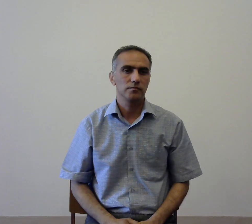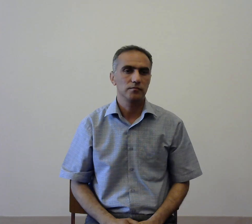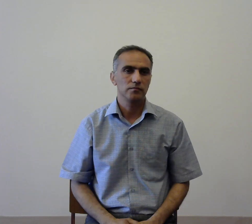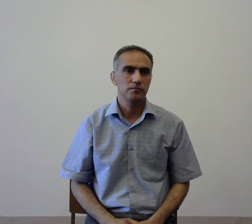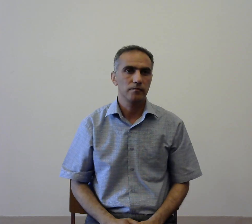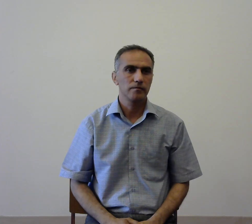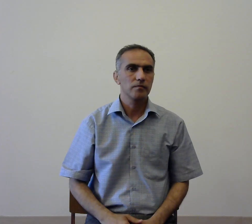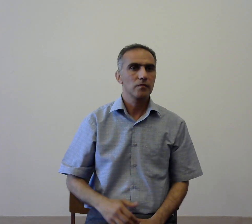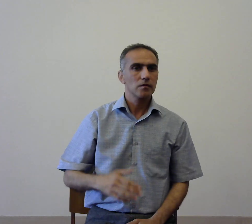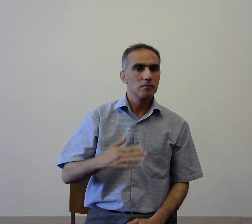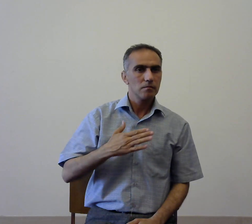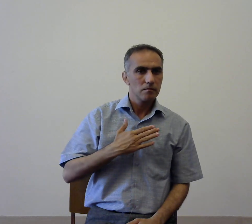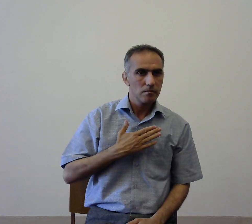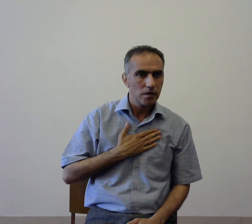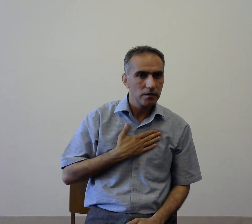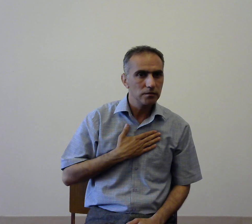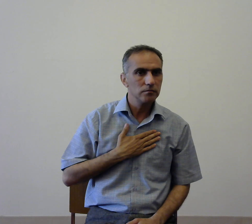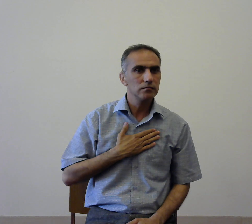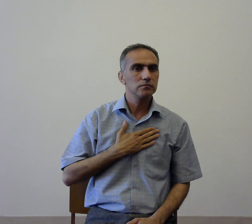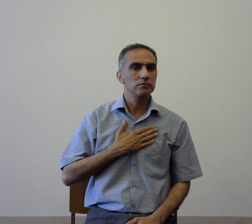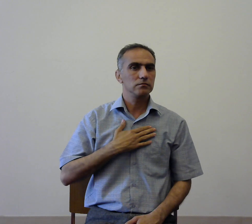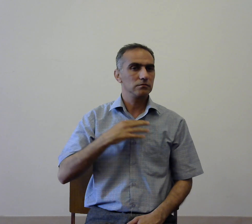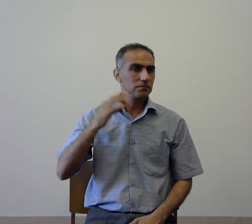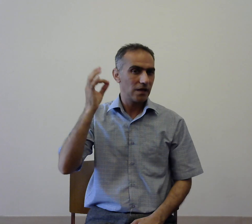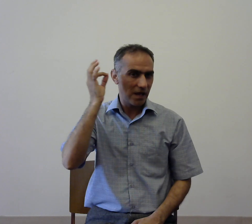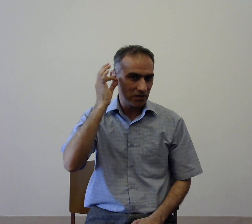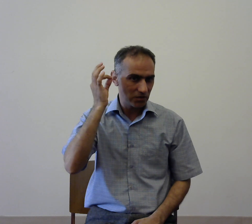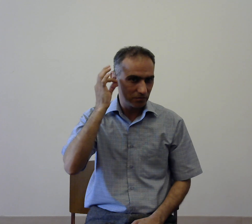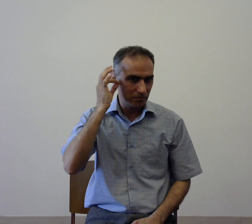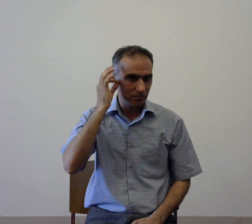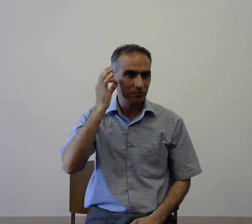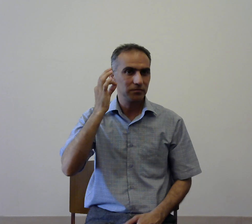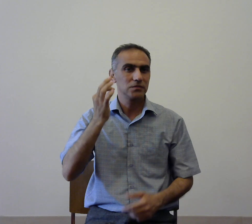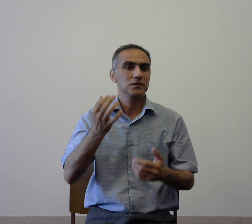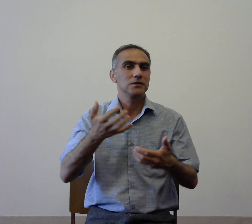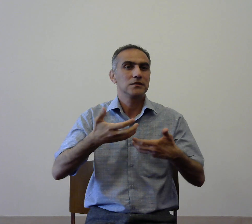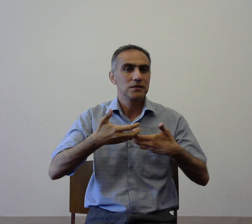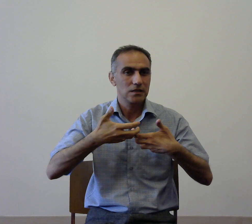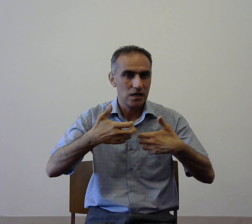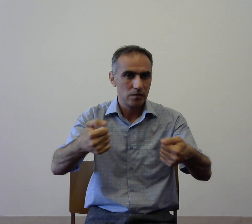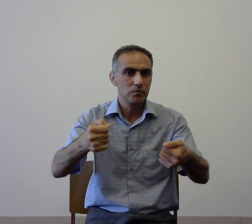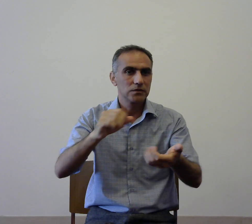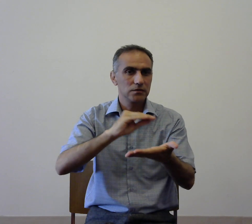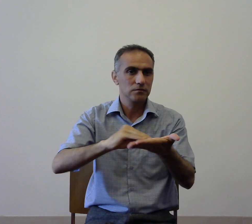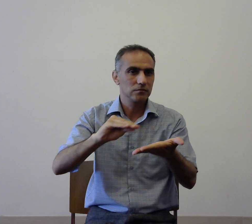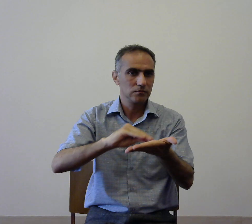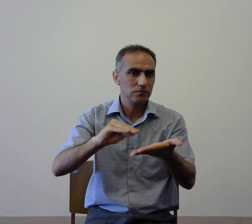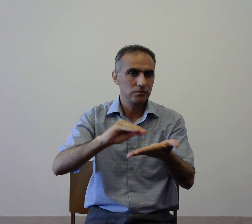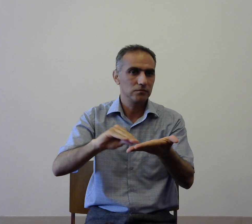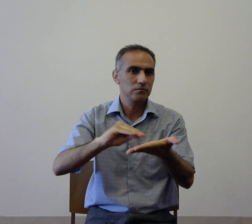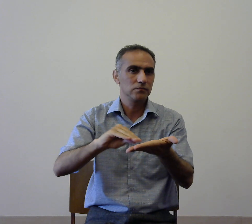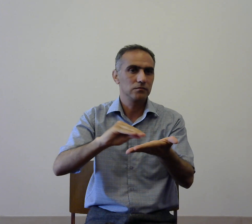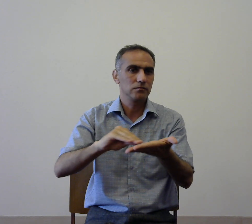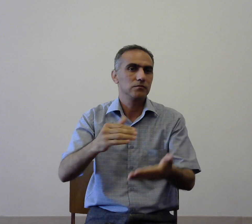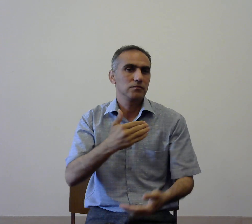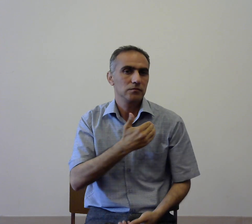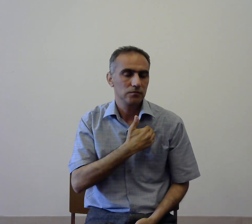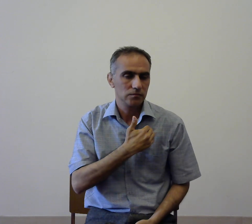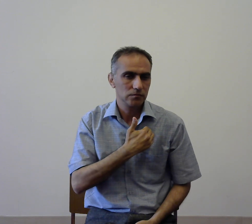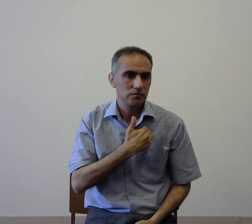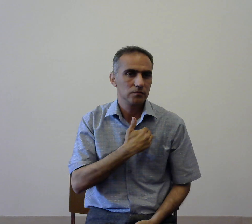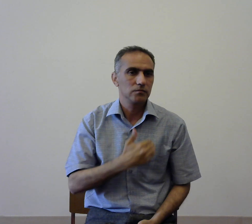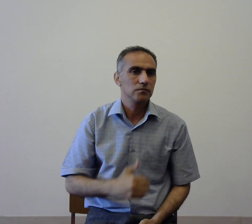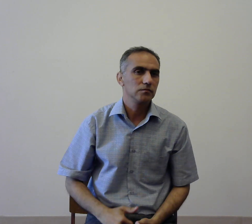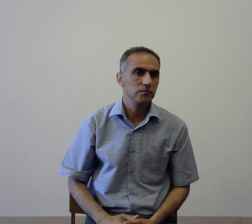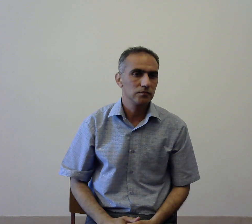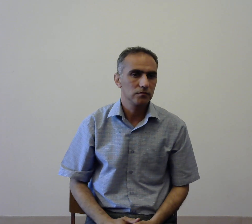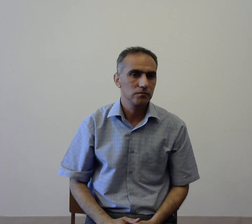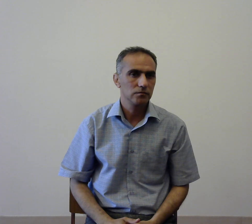Mən həkimin qəbuluna yazılmaq istəyirəm